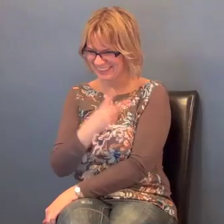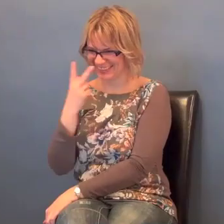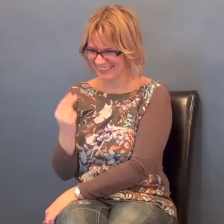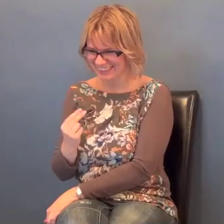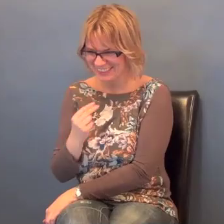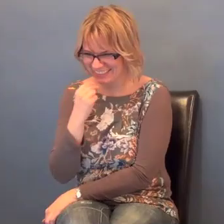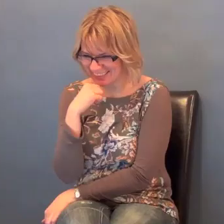Trzy dni.